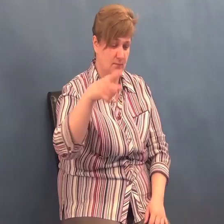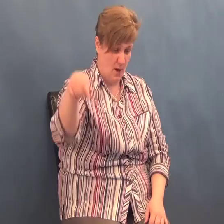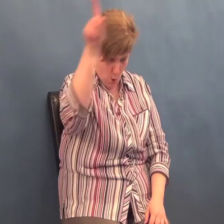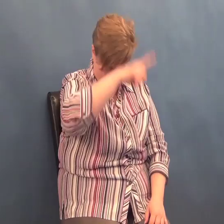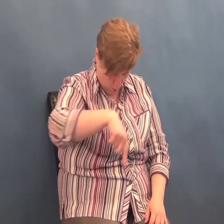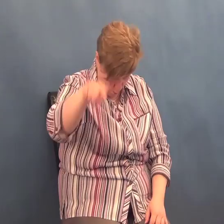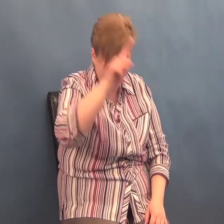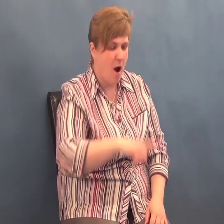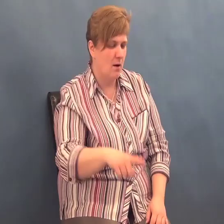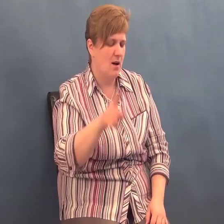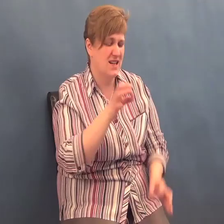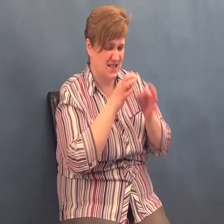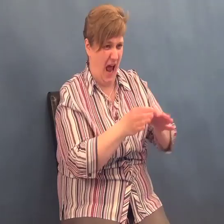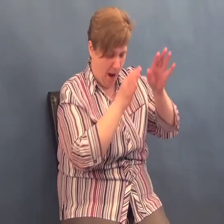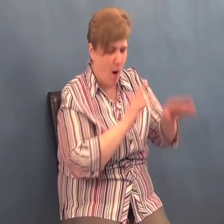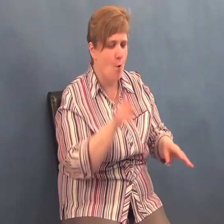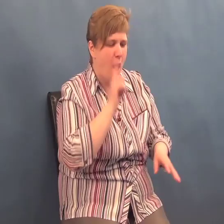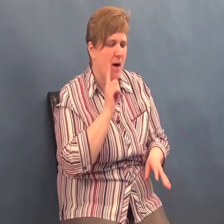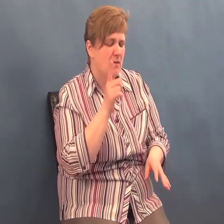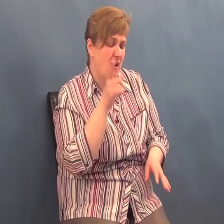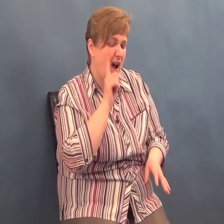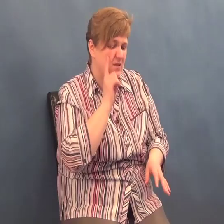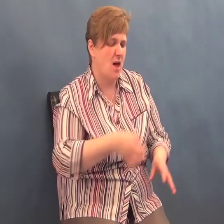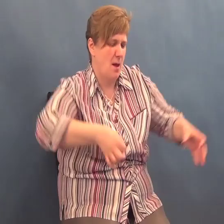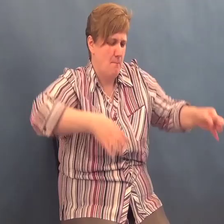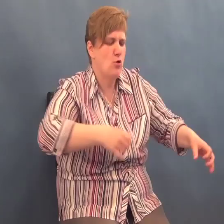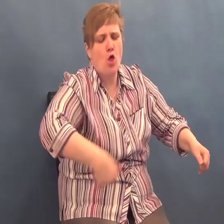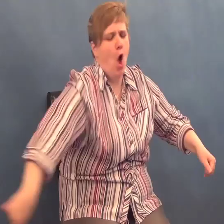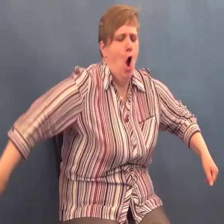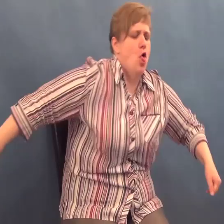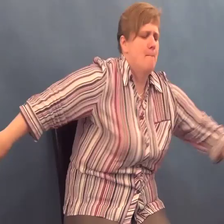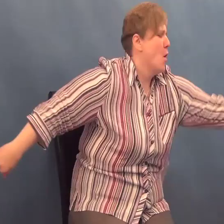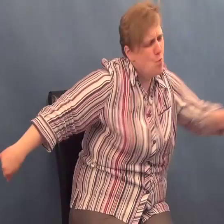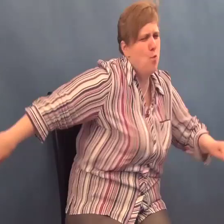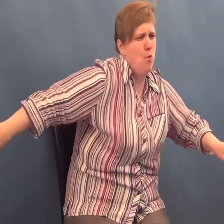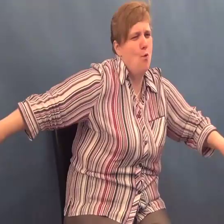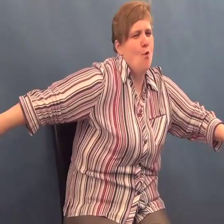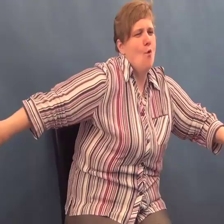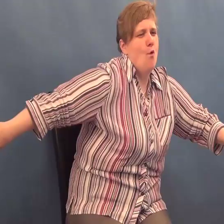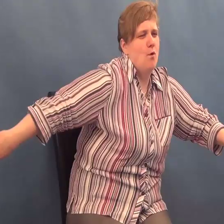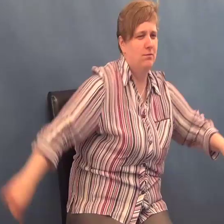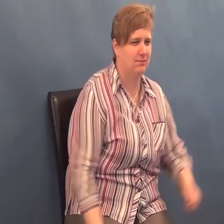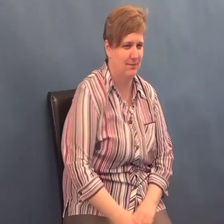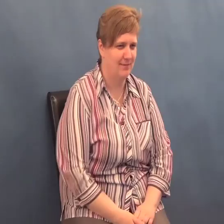Okrągły znak, na nim samochód, a obok niego biegnący człowiek z torbą w ręku.